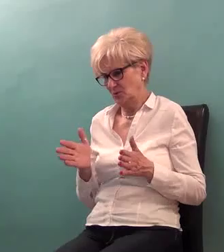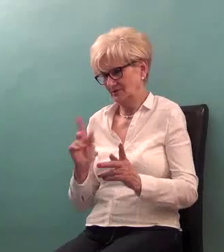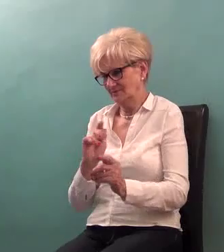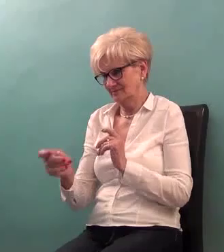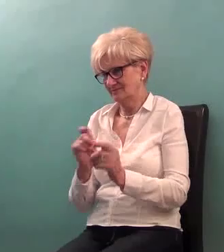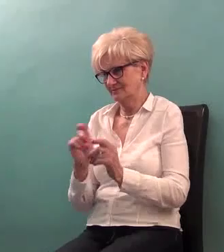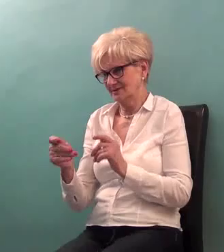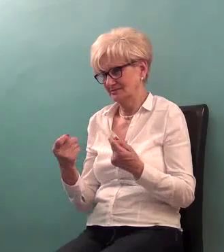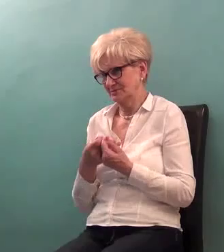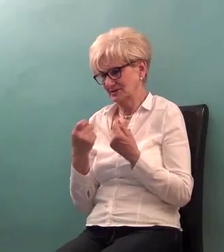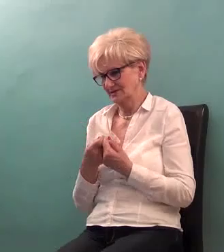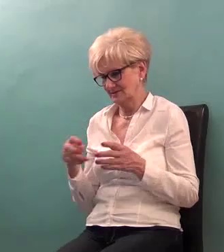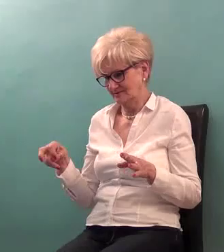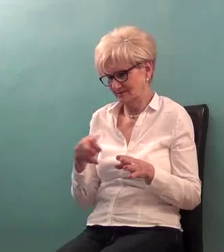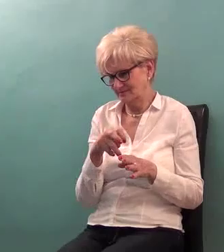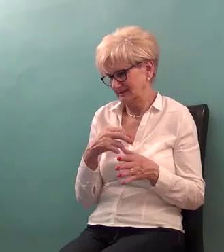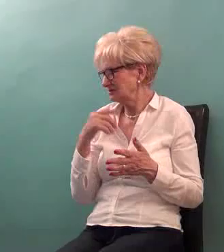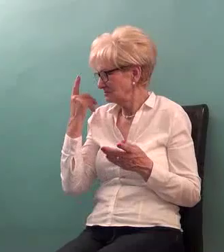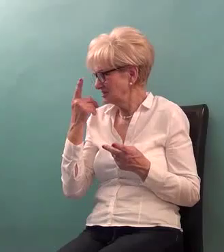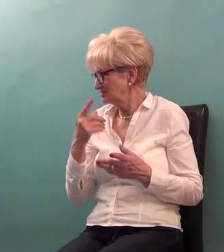Ale to będzie przeszkadzało innym kierowcom.